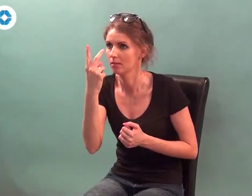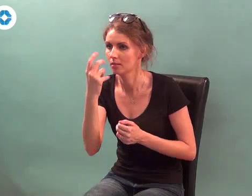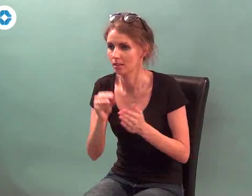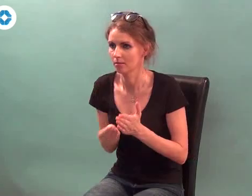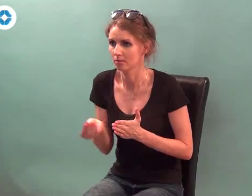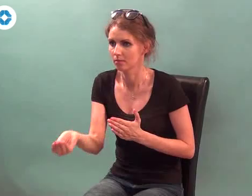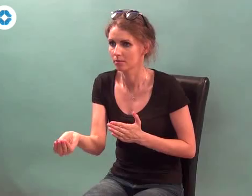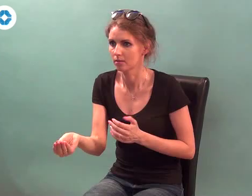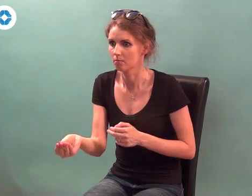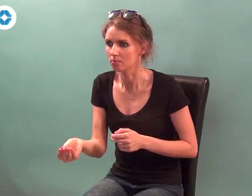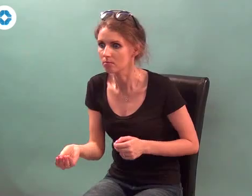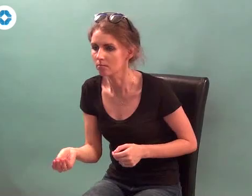Daje pieniądze.